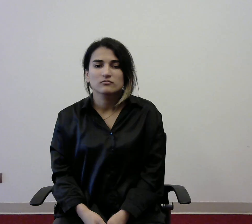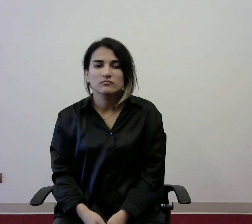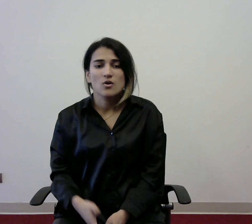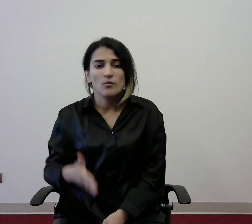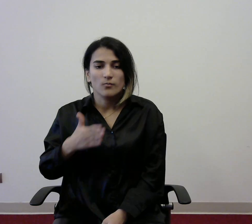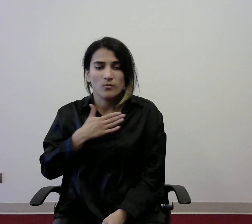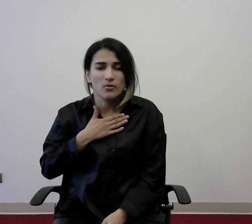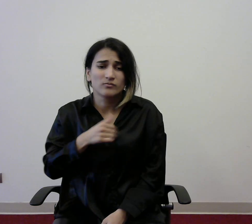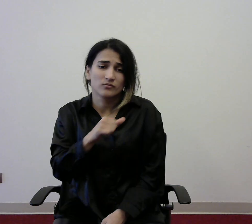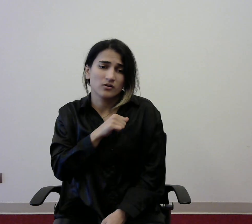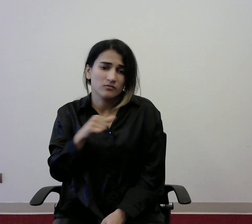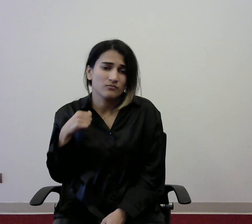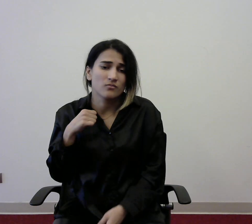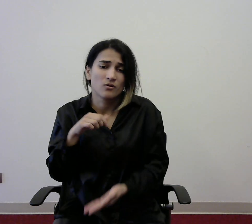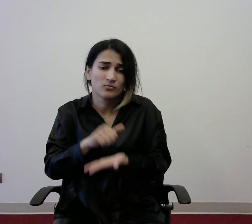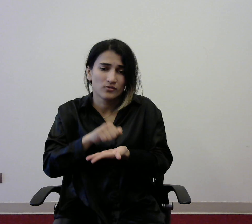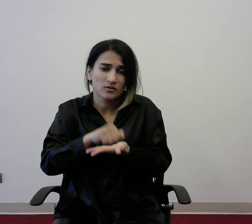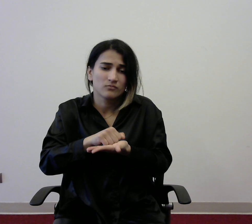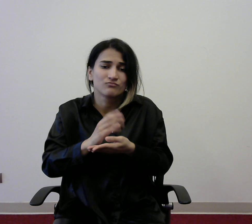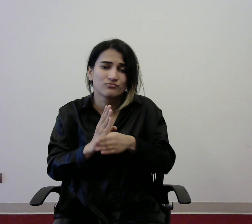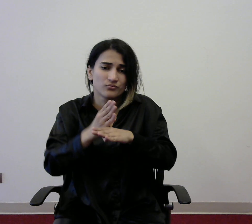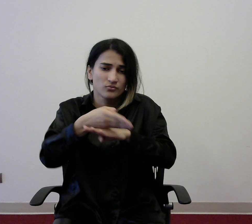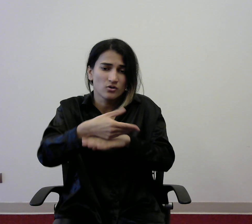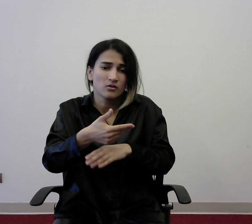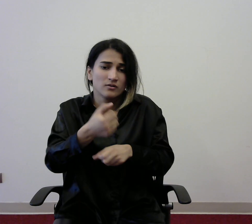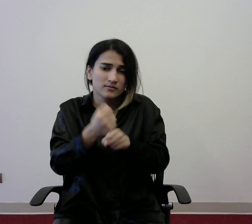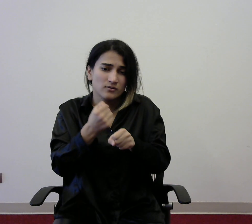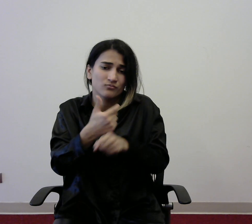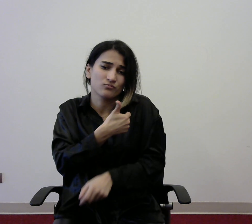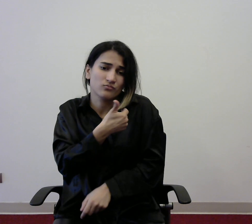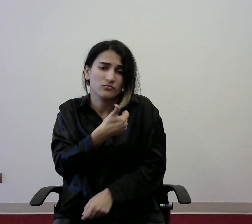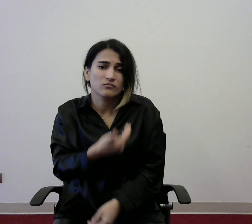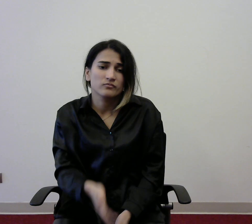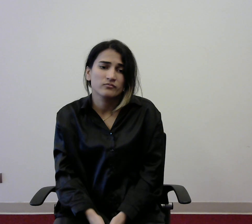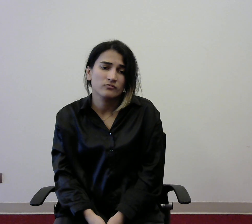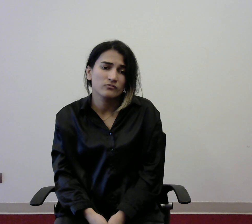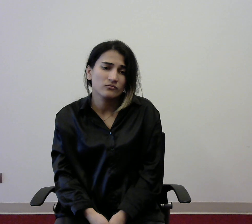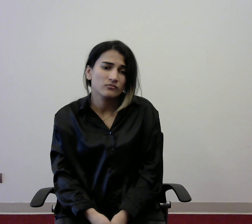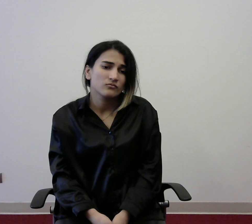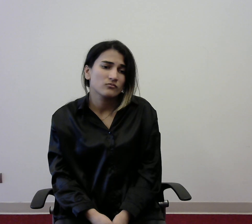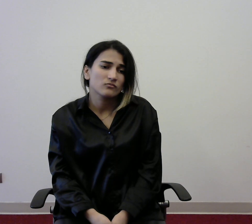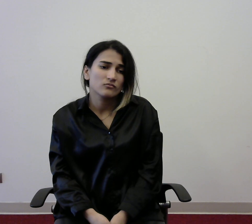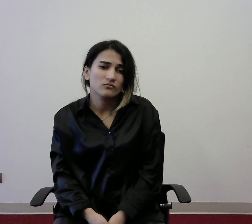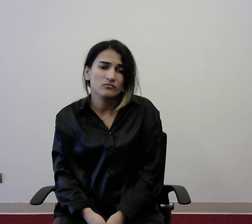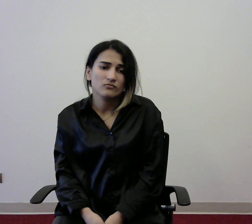Mən özünüməşğulluğa müraciət etmək istəyirəm